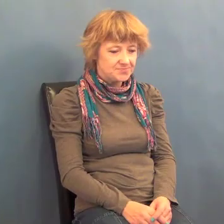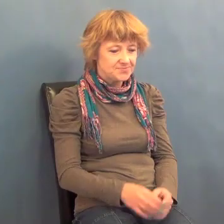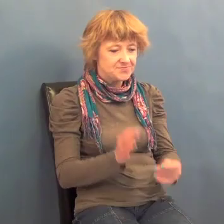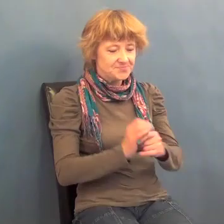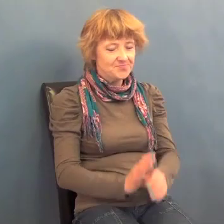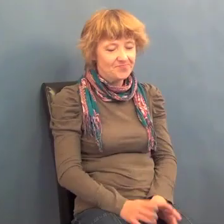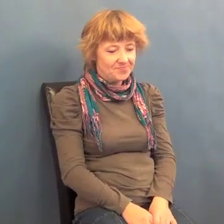Akurat...